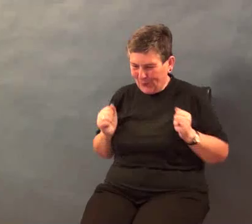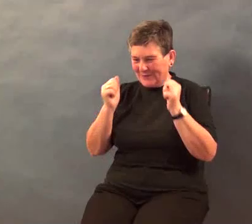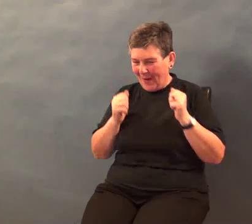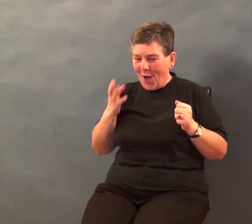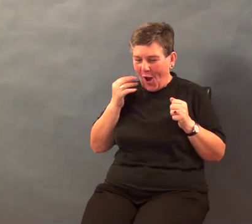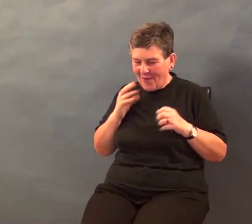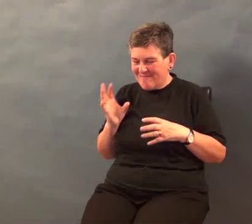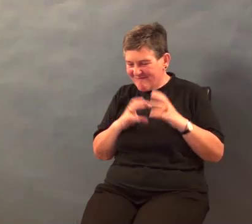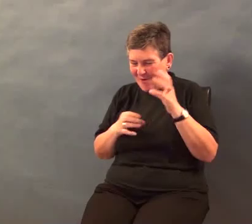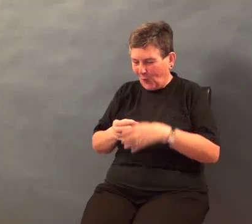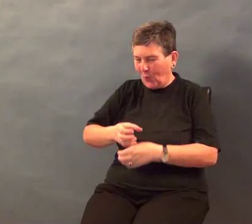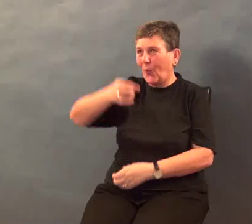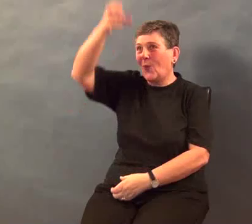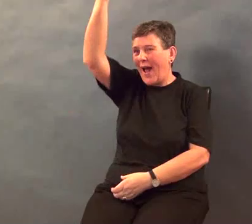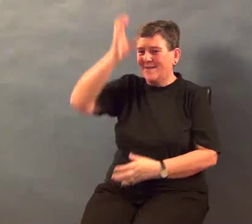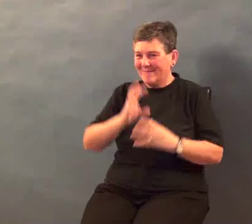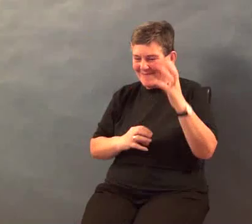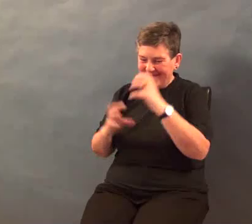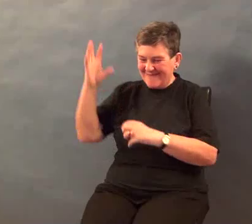Kot wspinał się po rurze.